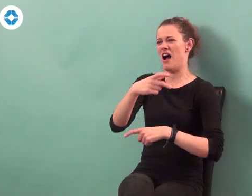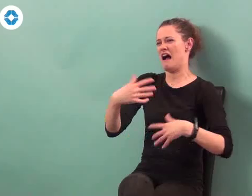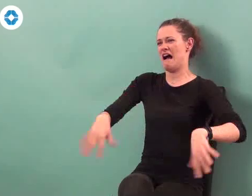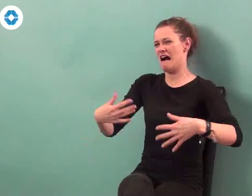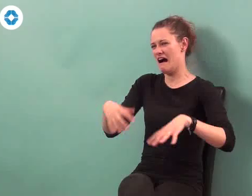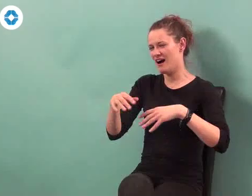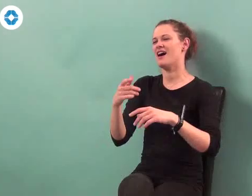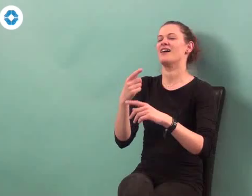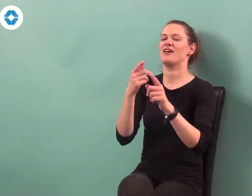Nikt nie przyłapał chłopca.